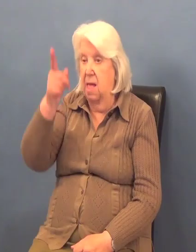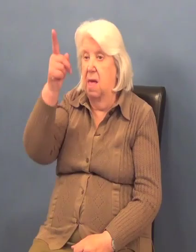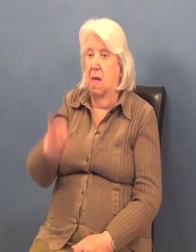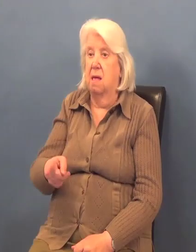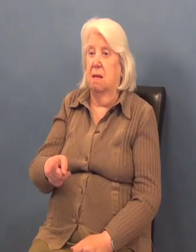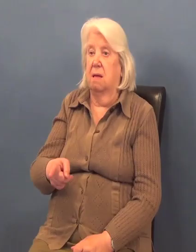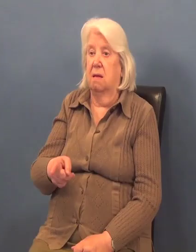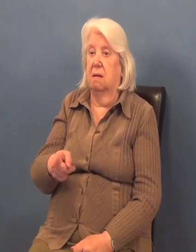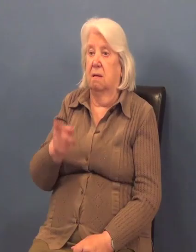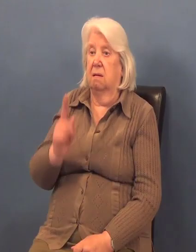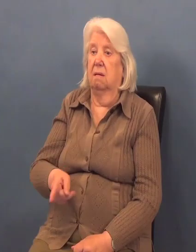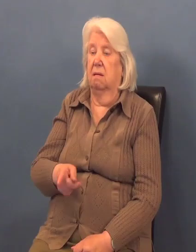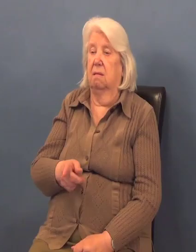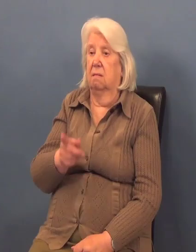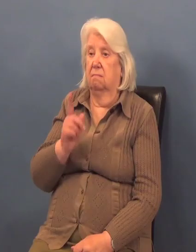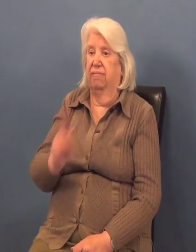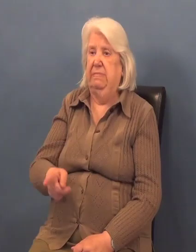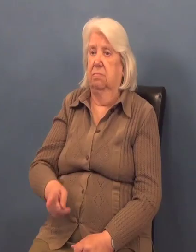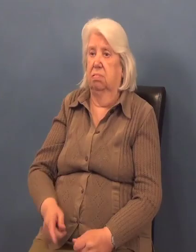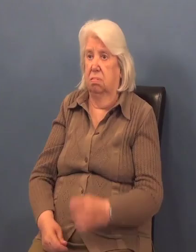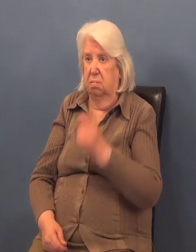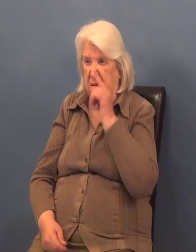Pionowa kreska - zakaz.